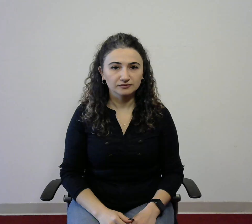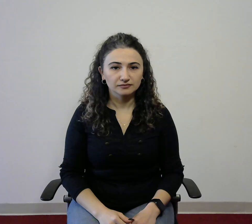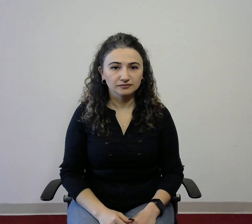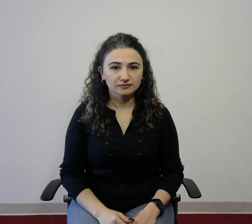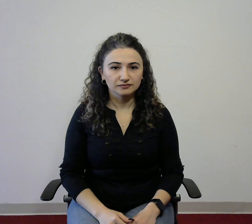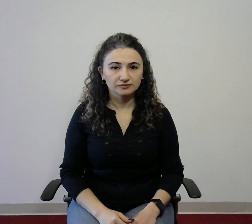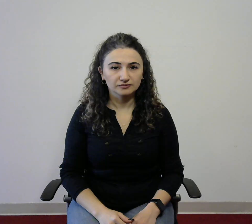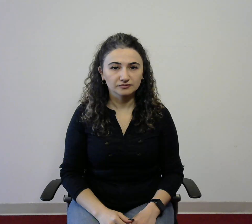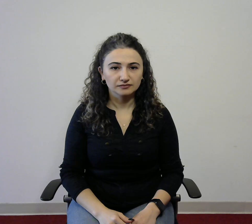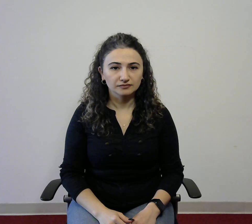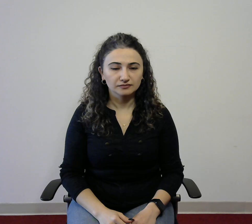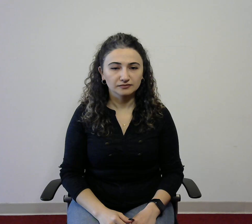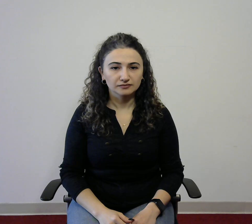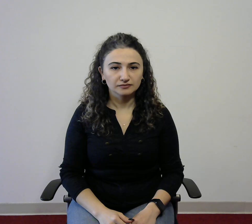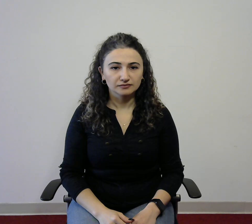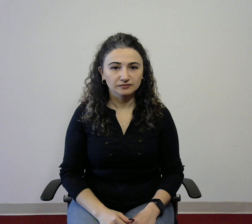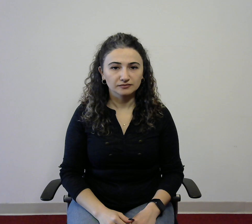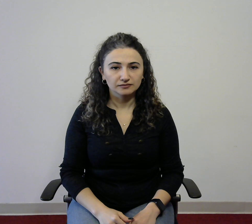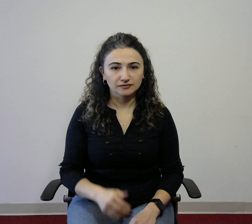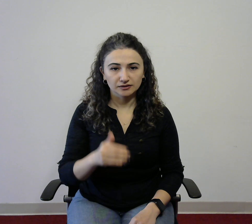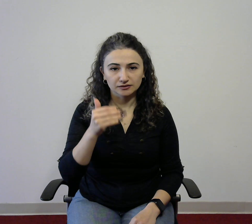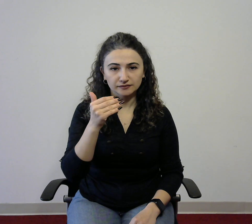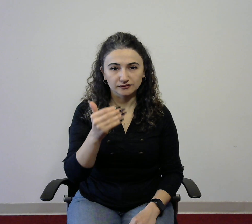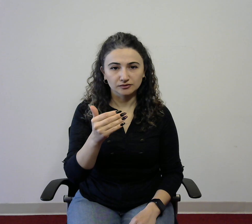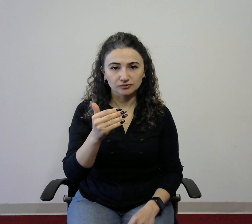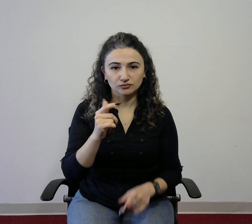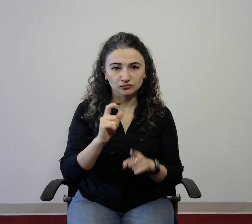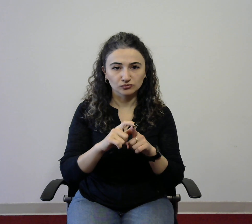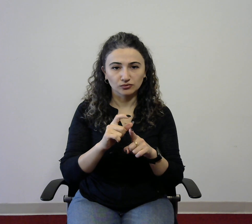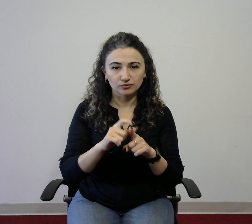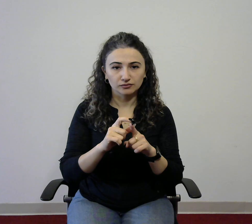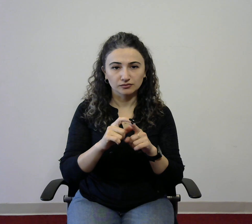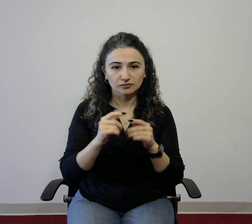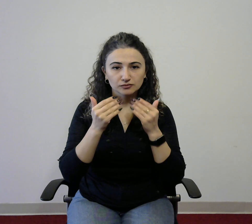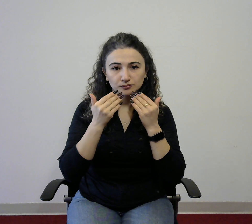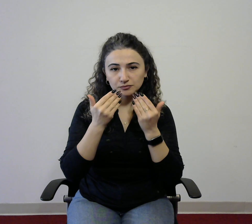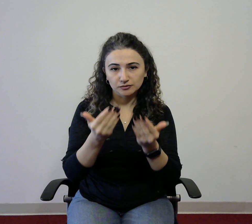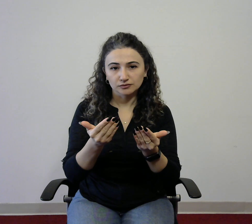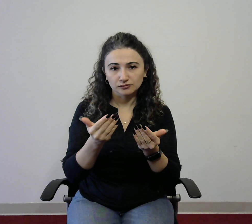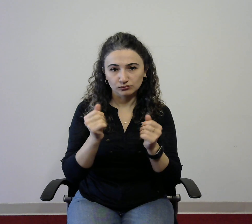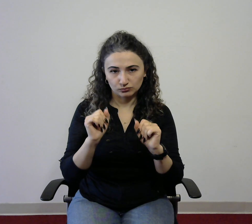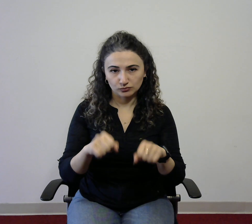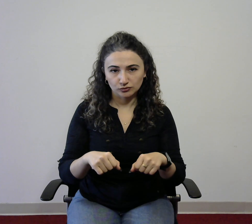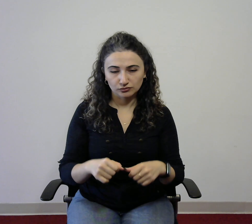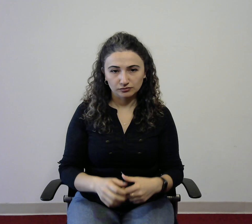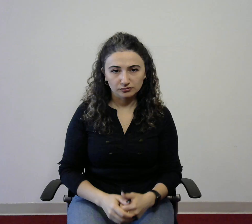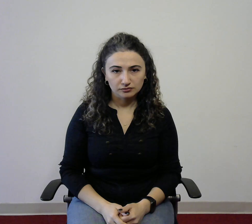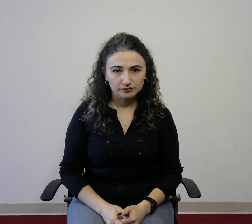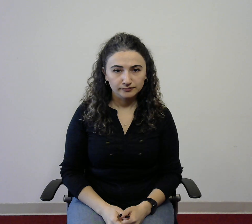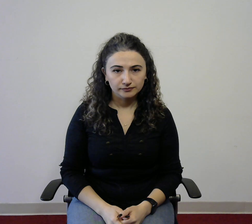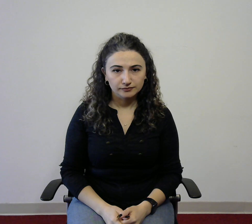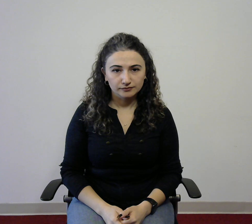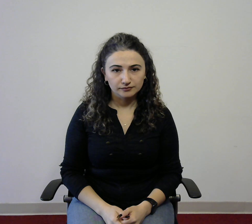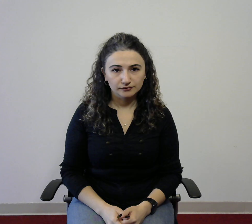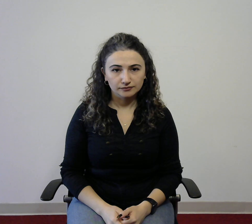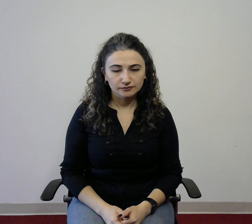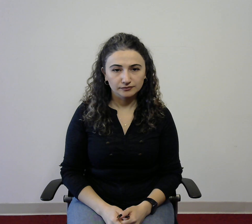Sizdən söz soruşmaq olar?